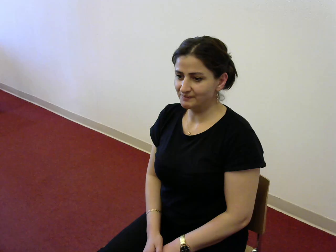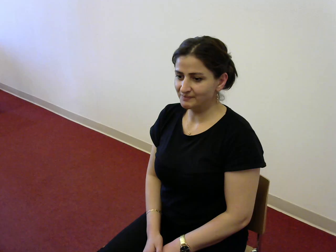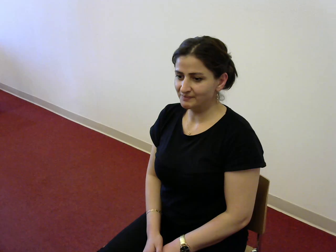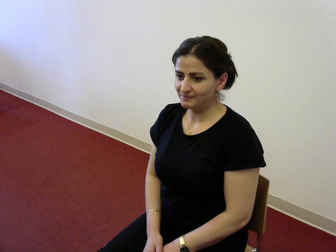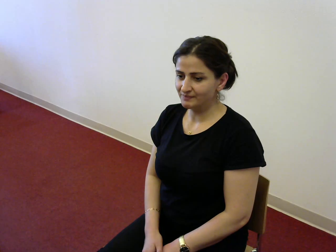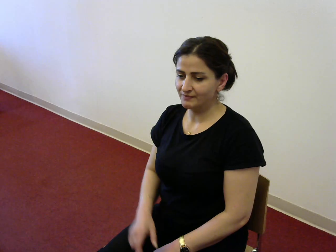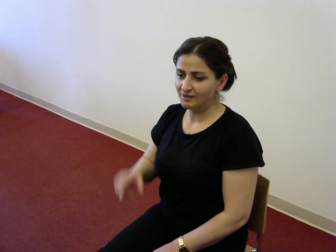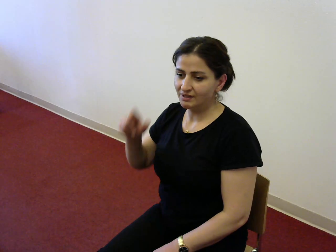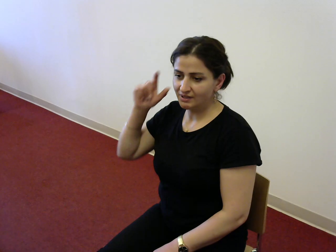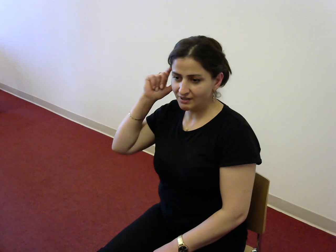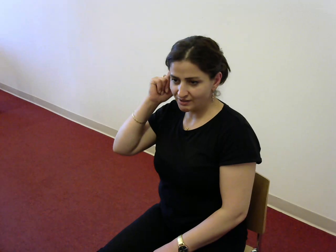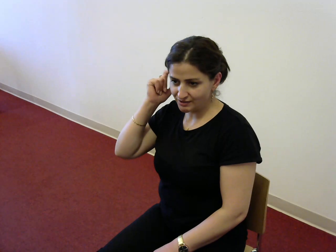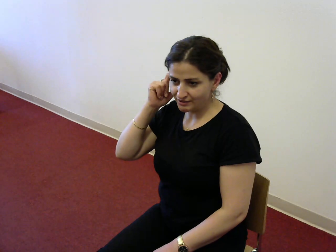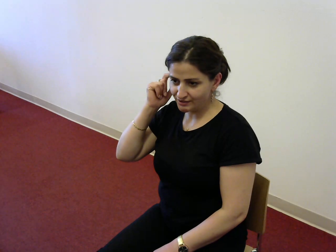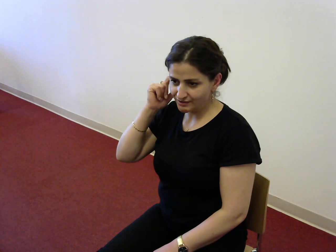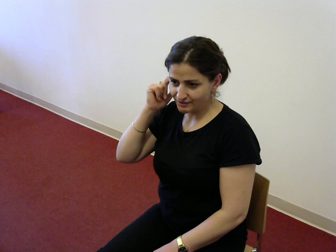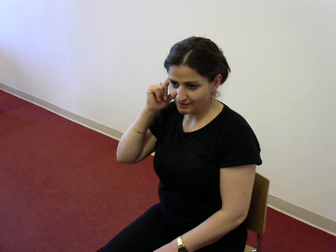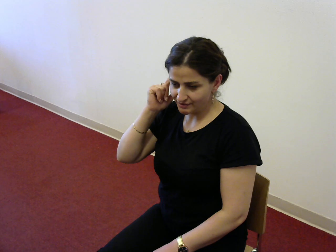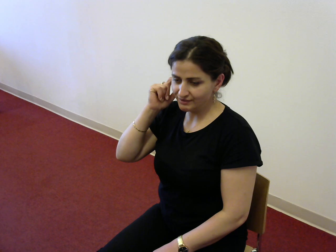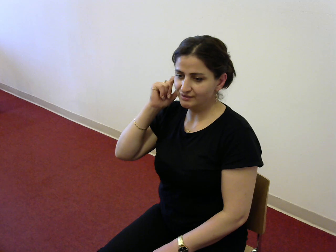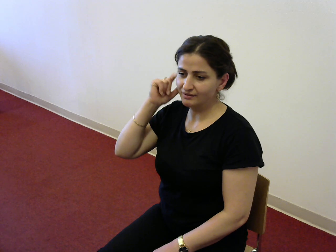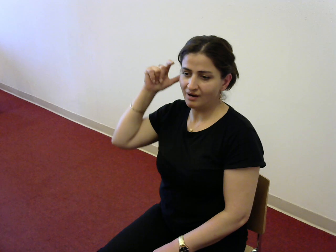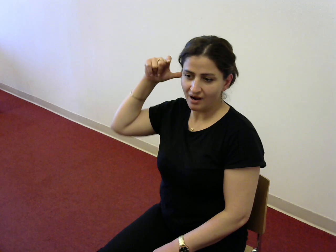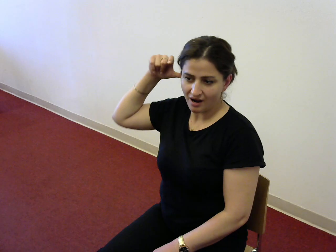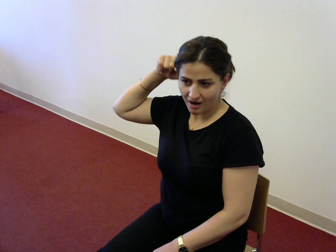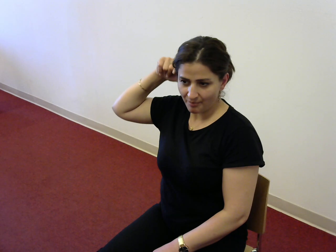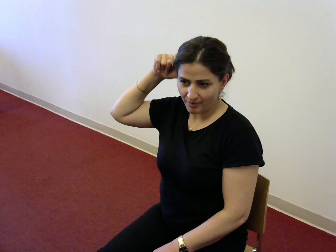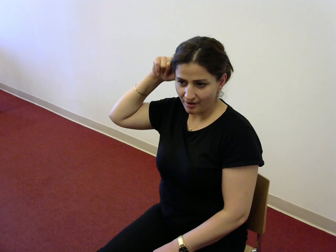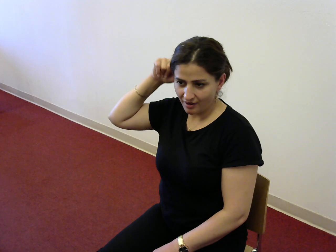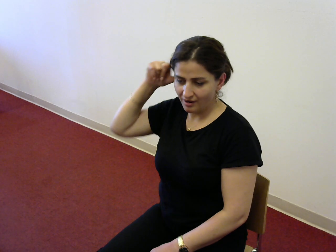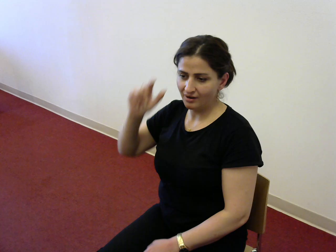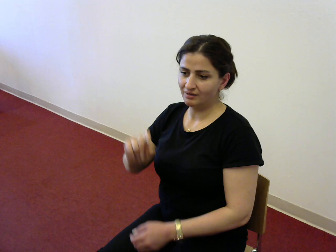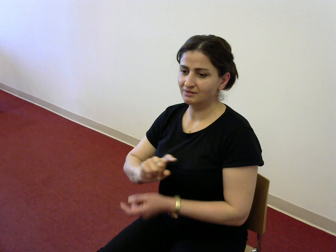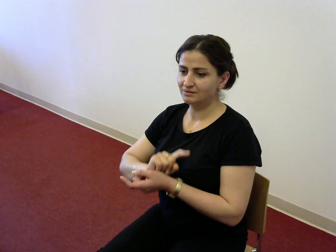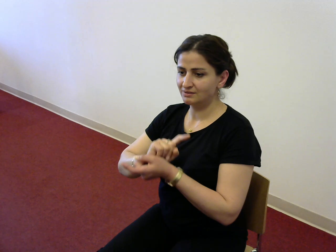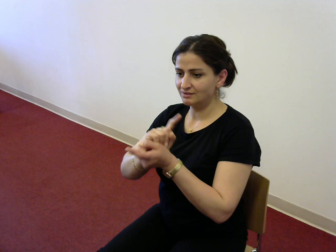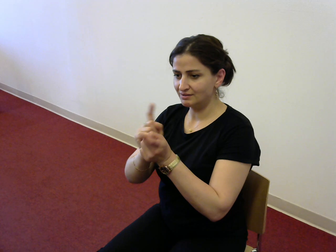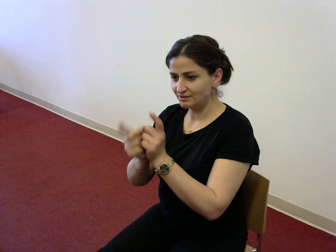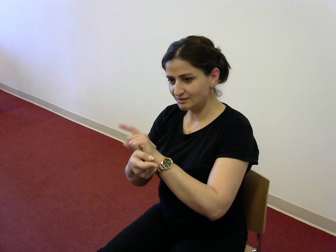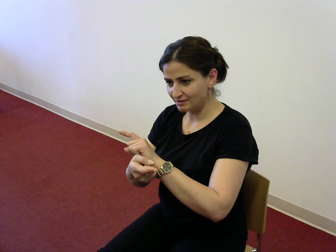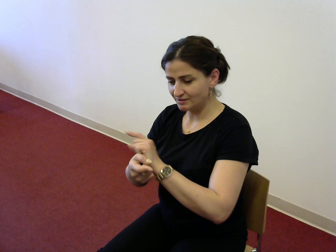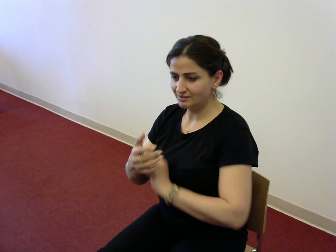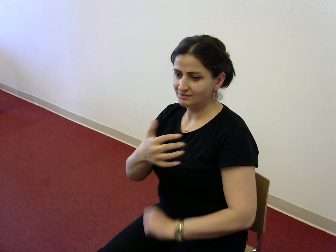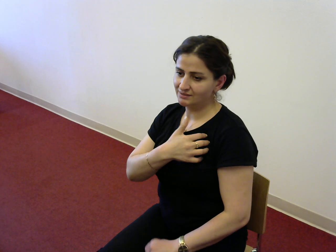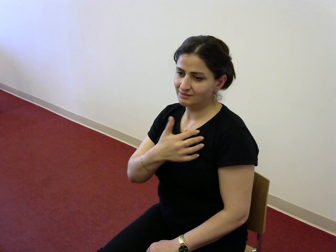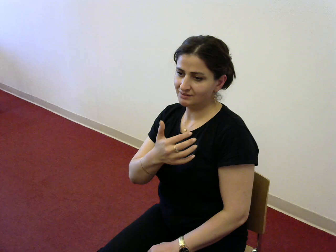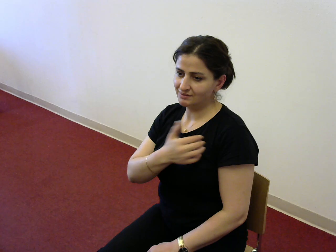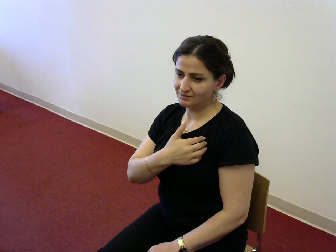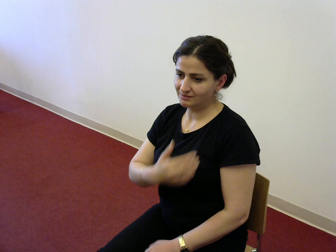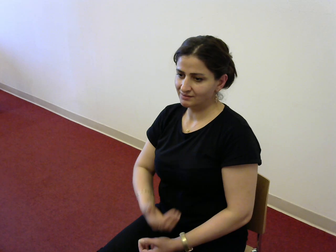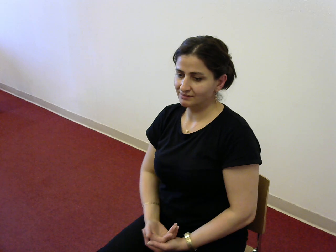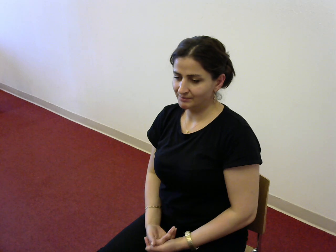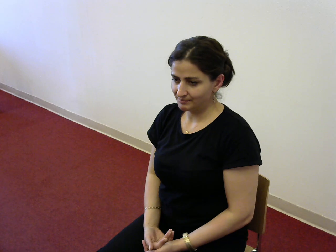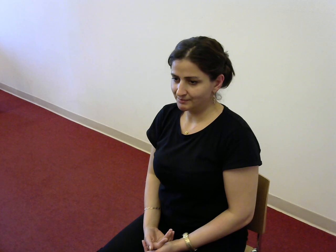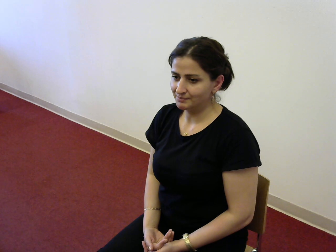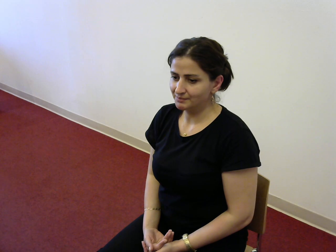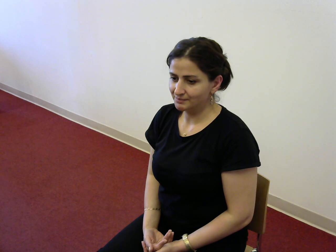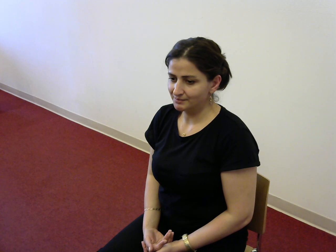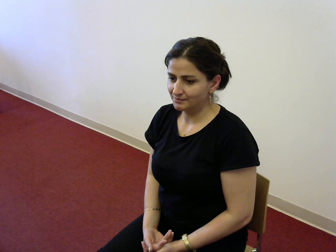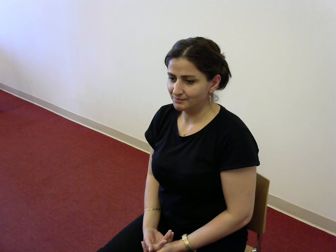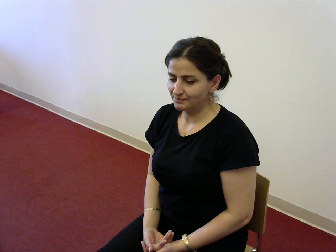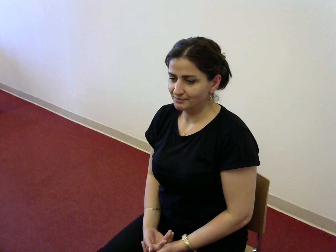Eşitmə aparatını dəyişmək istəyirəm